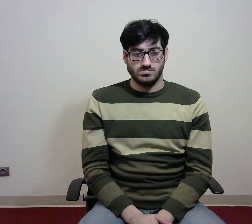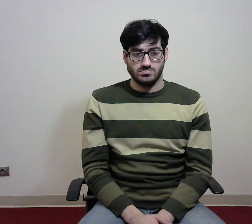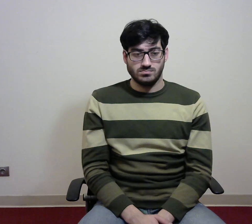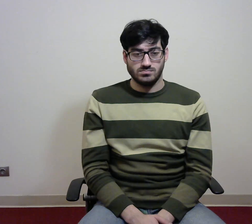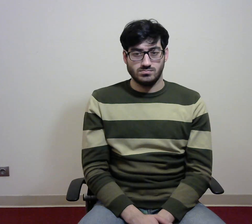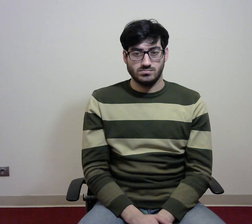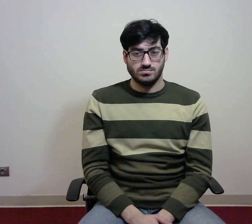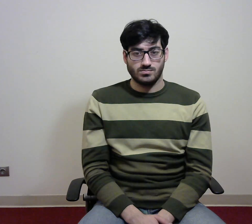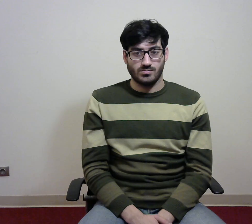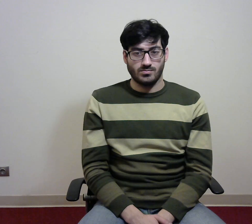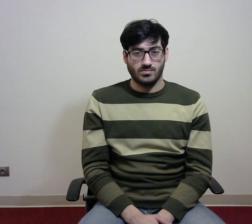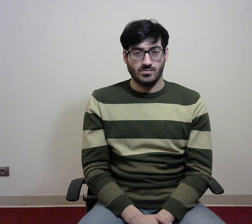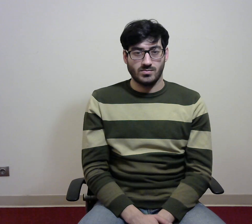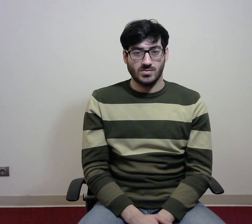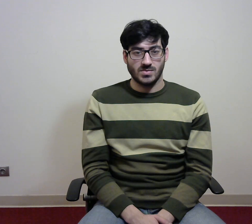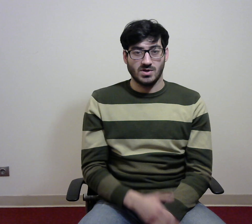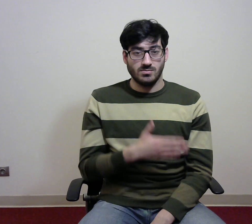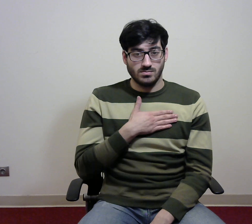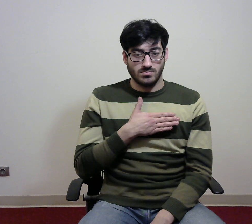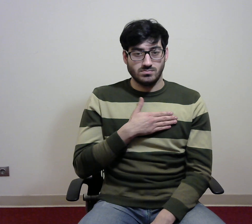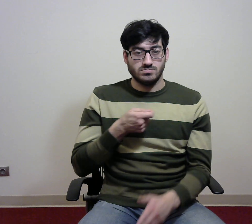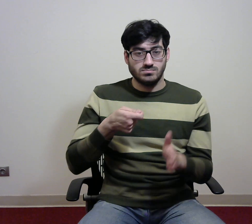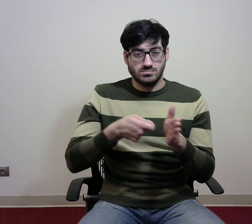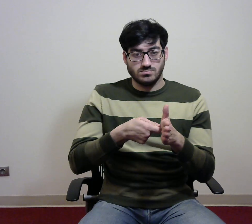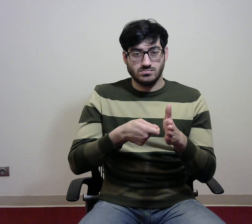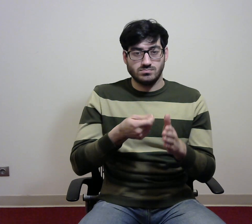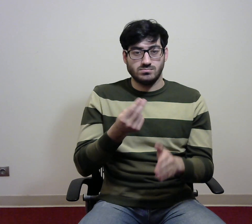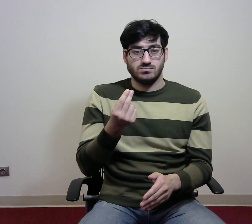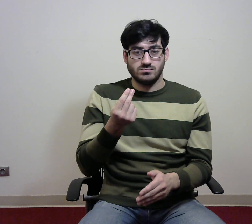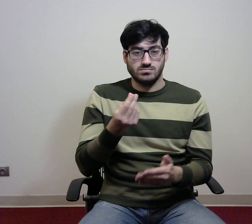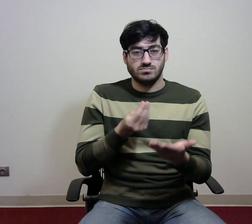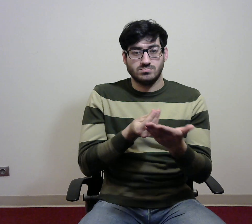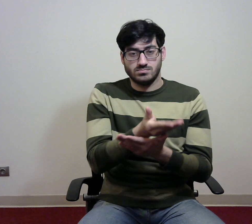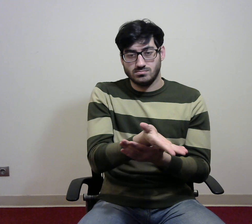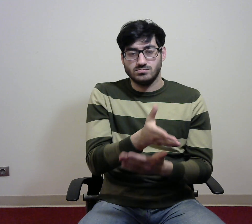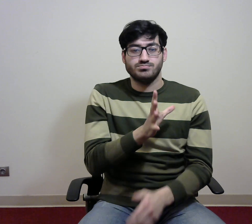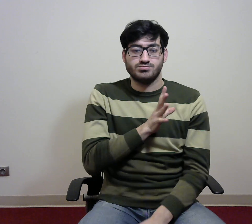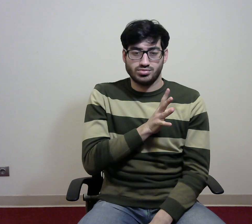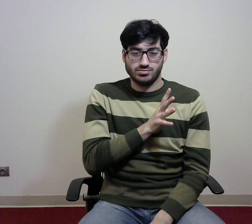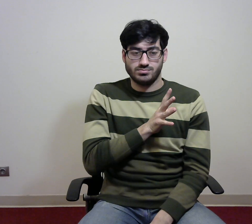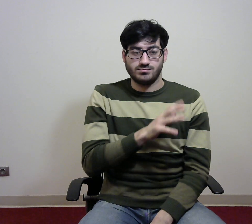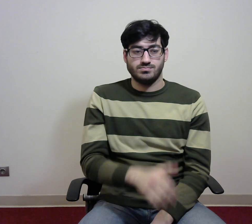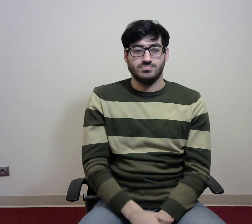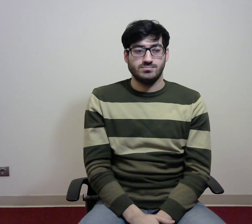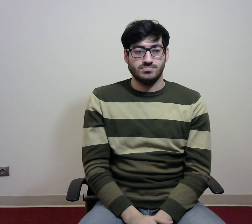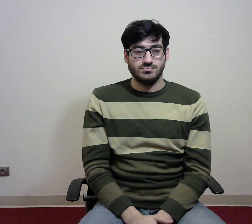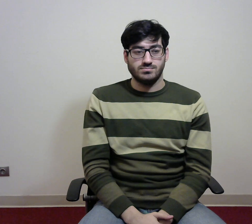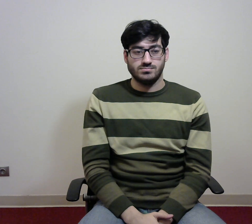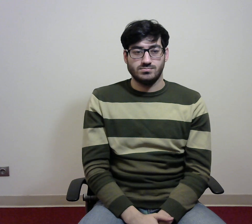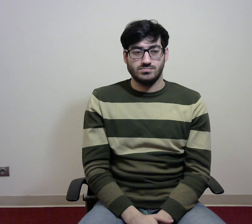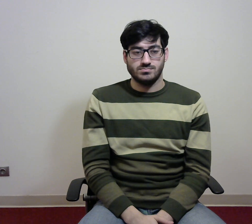Mən biletlərin pulunu ödəmişəm